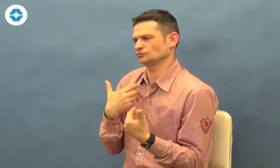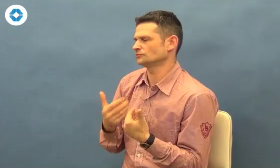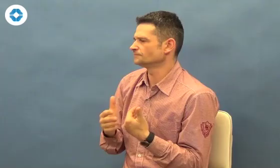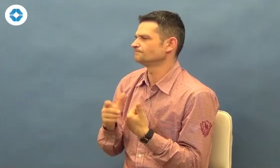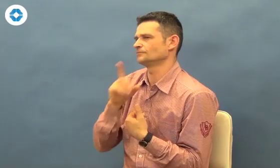Cicho.